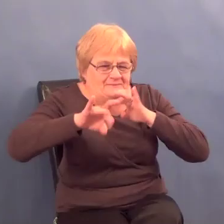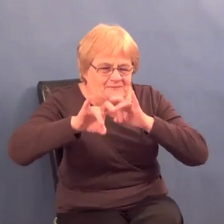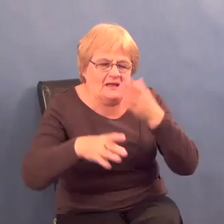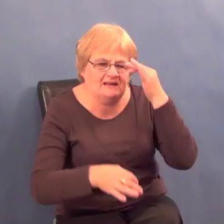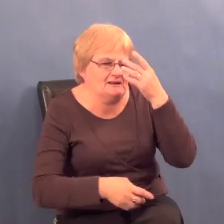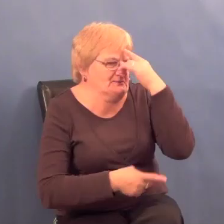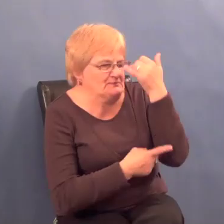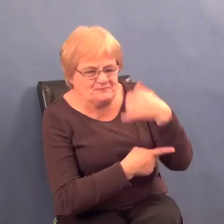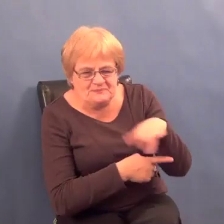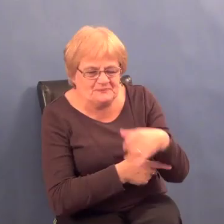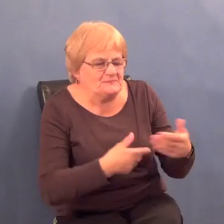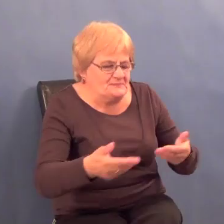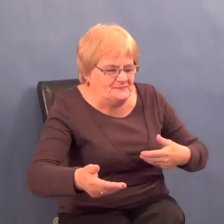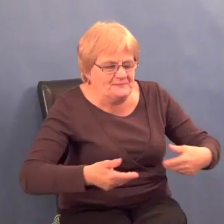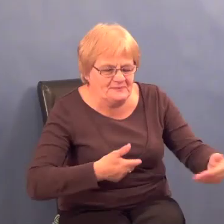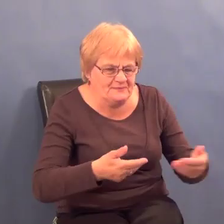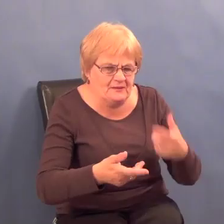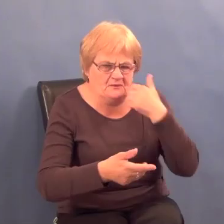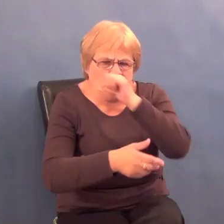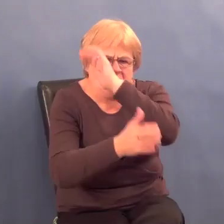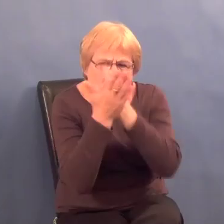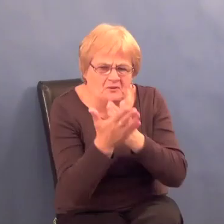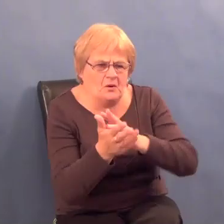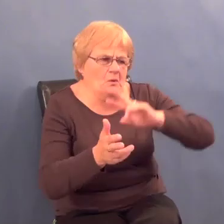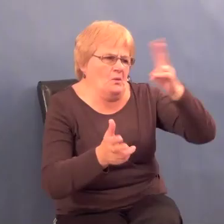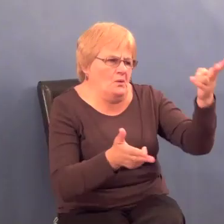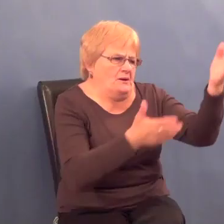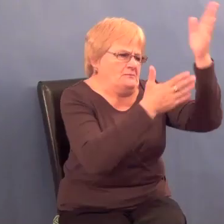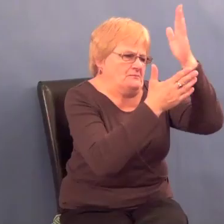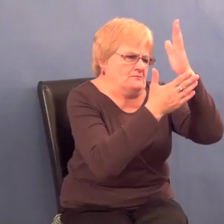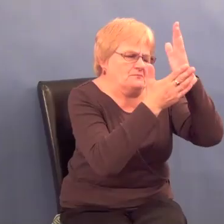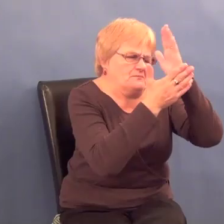Obcy człowiek kręci głową, idzie, zauważa rozbite okno i drugie okno rozbite.